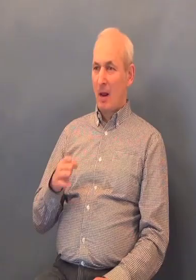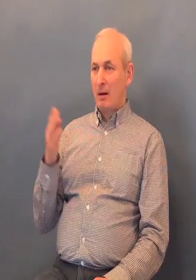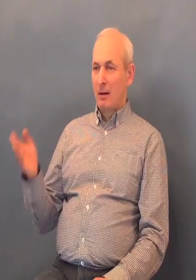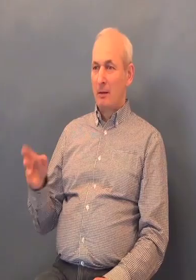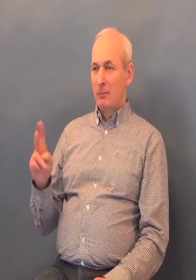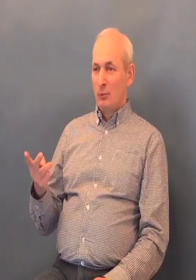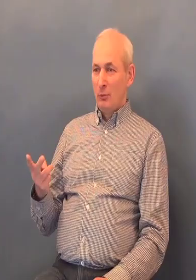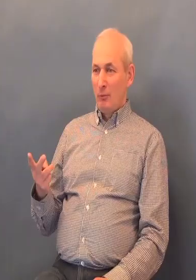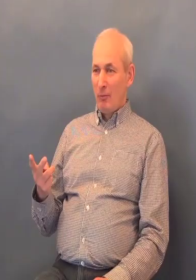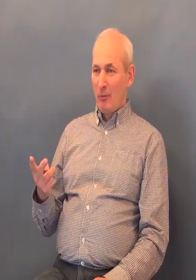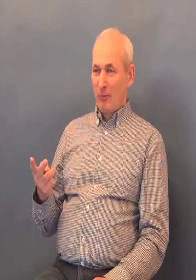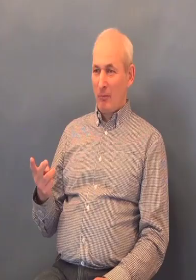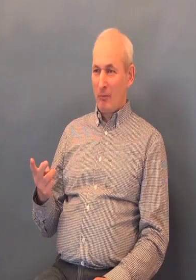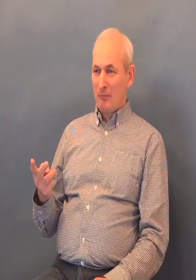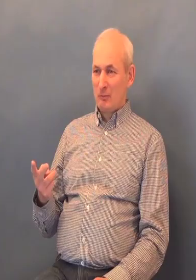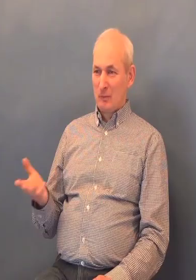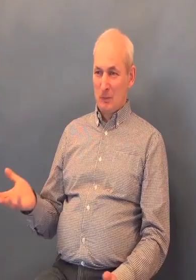A następny, drugi?